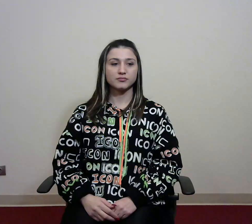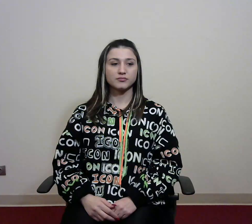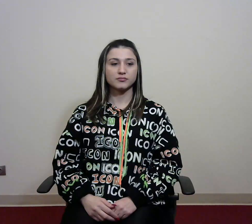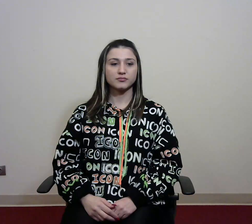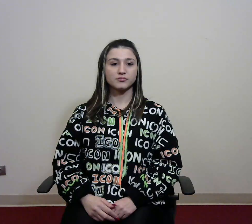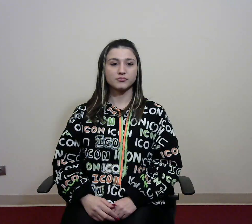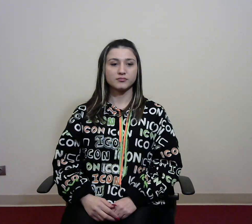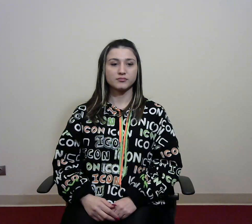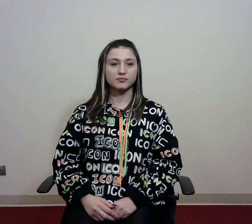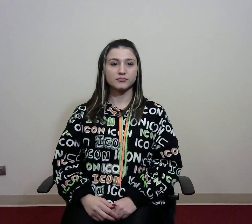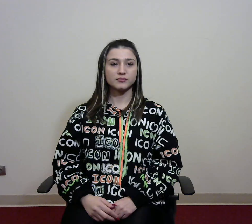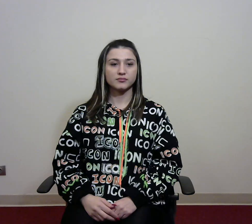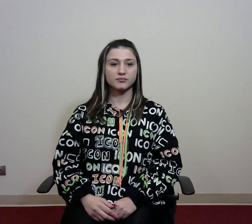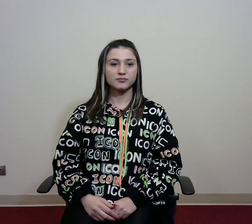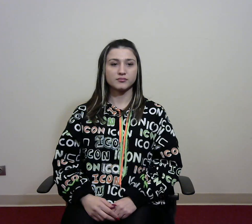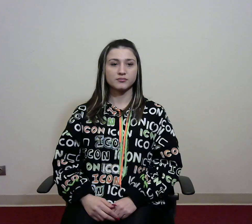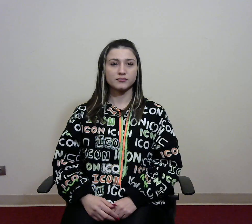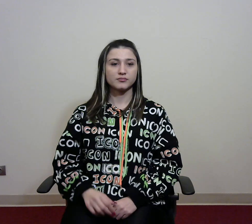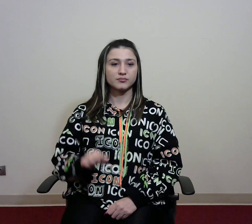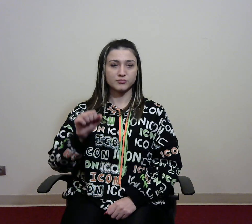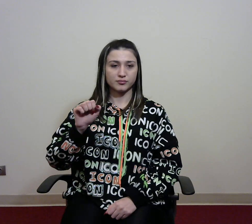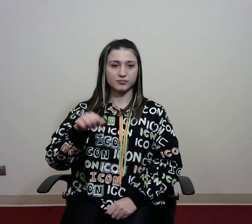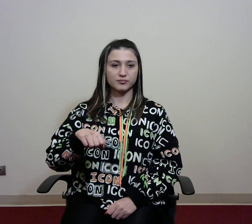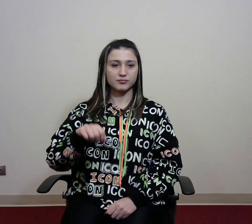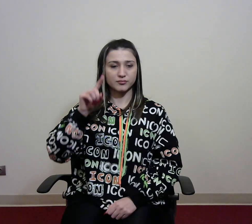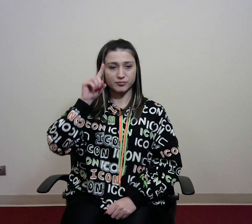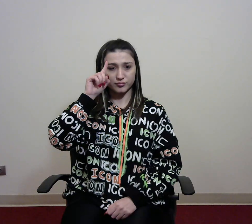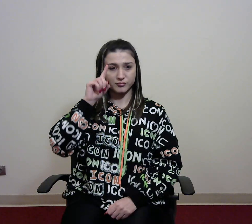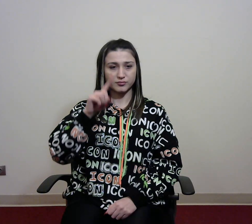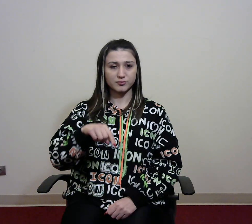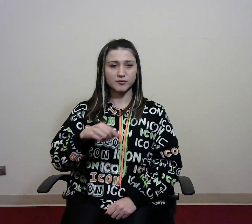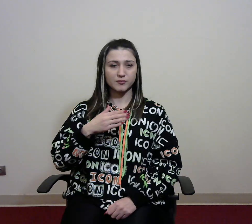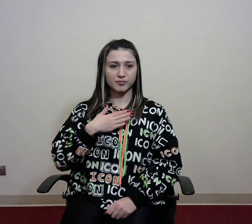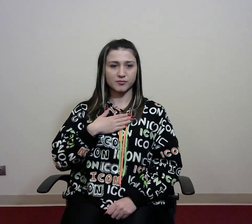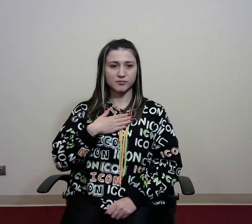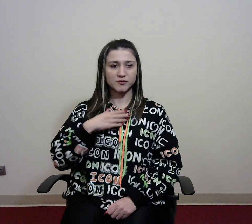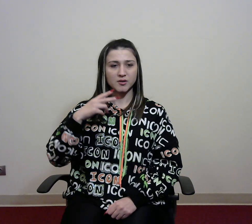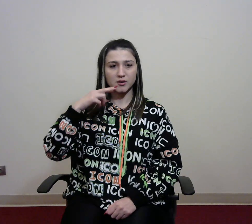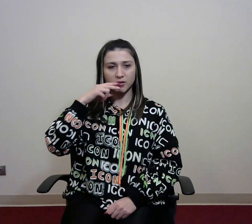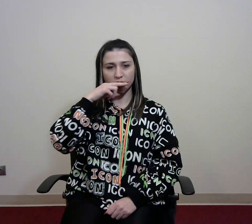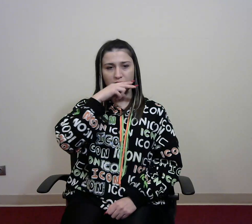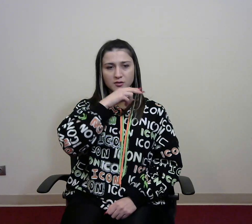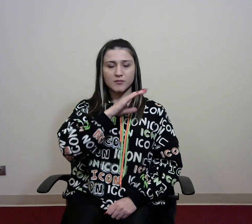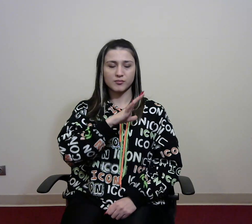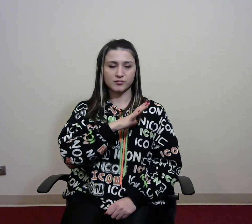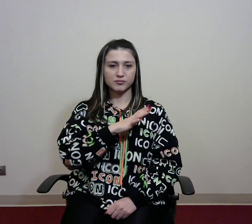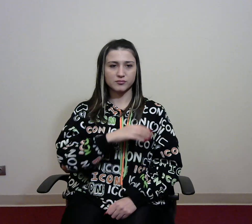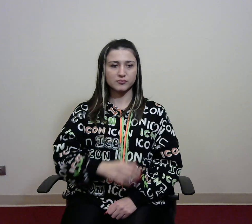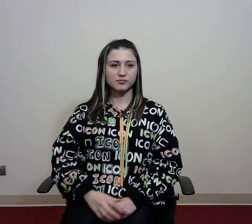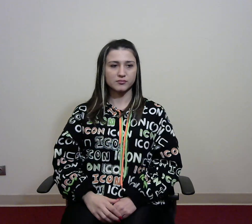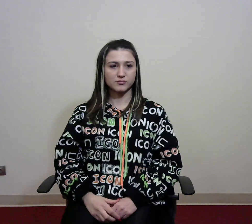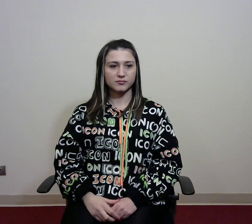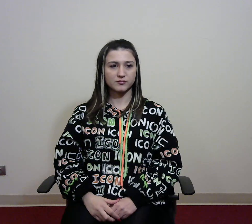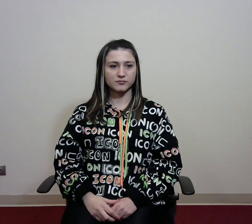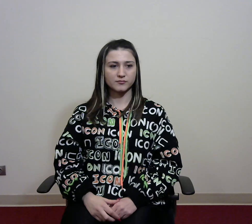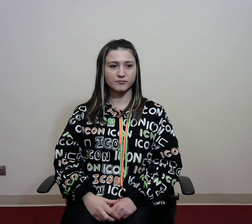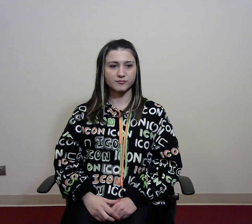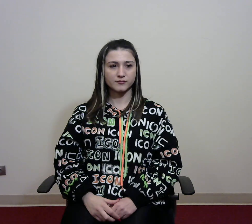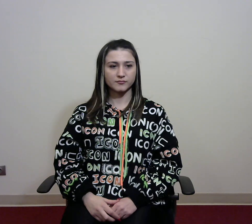Ola bilər mən zəhərlənmişəm